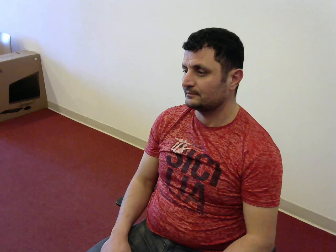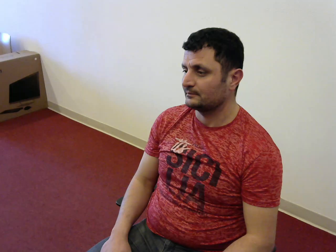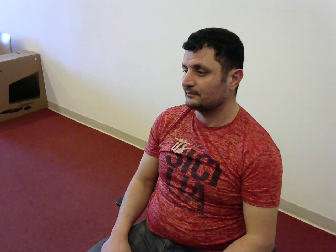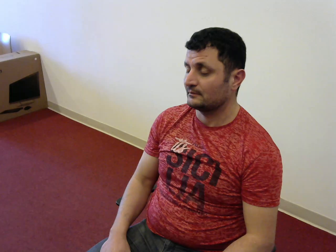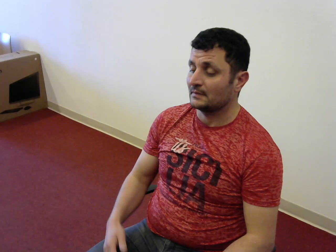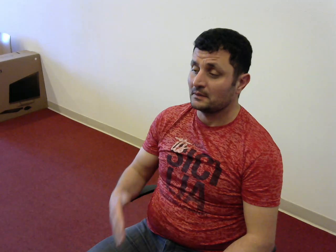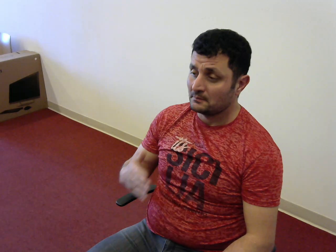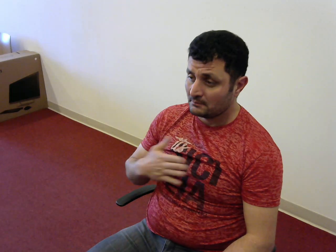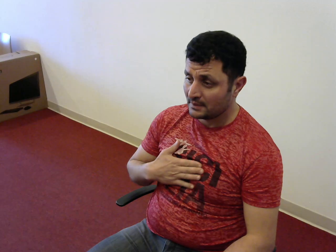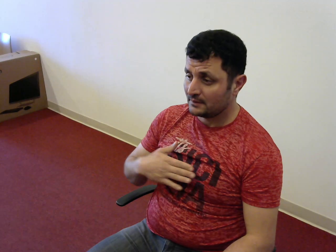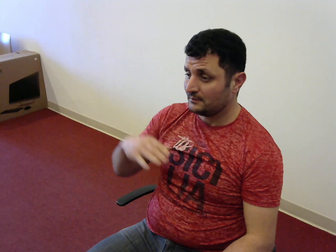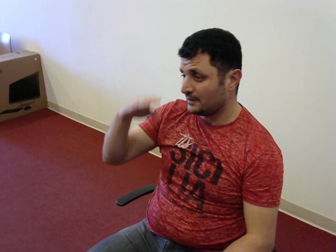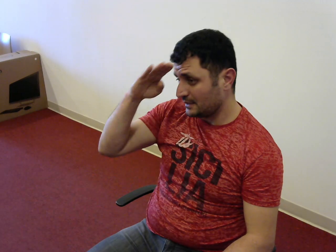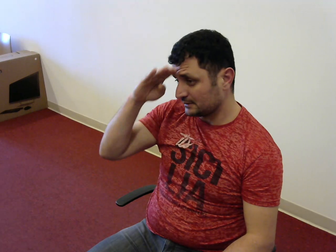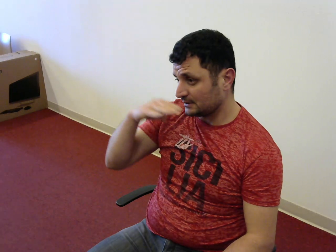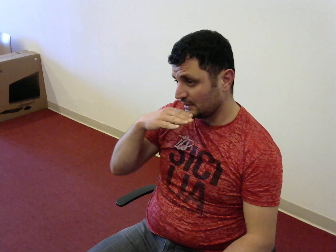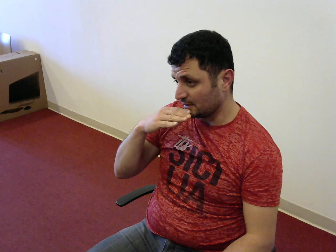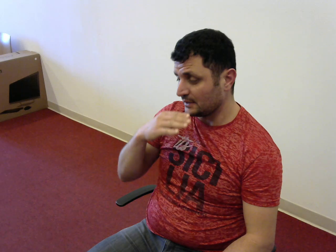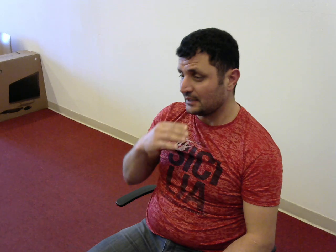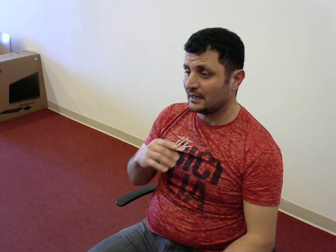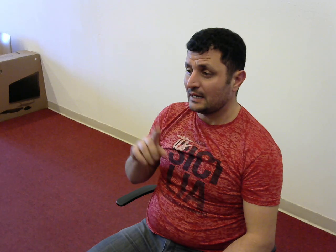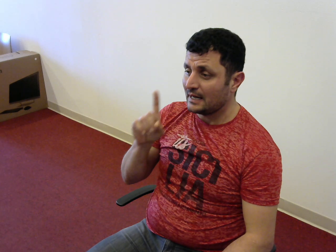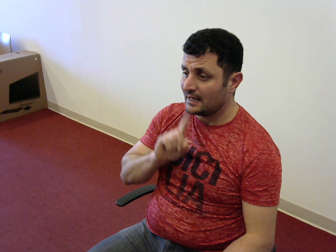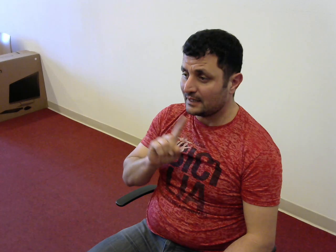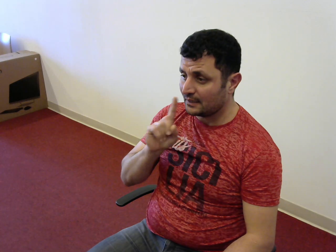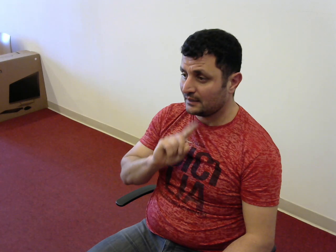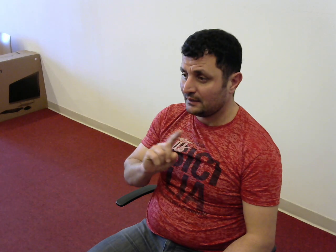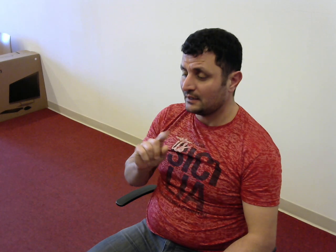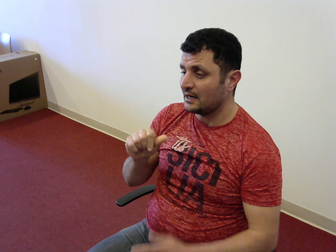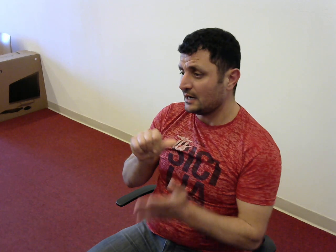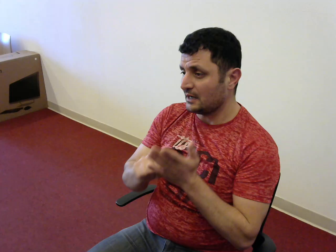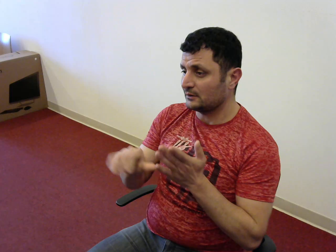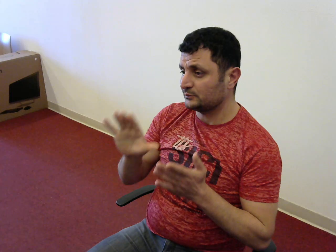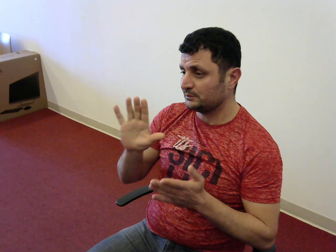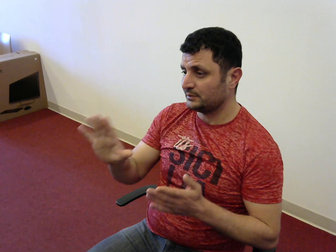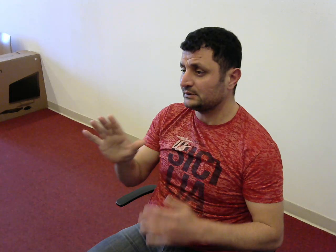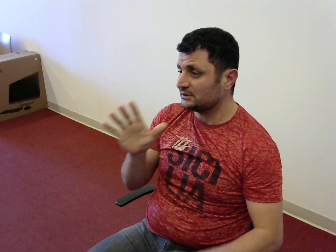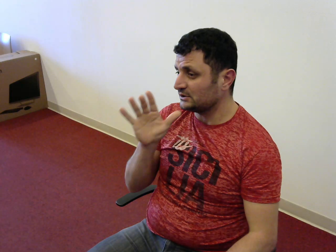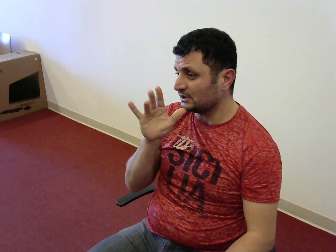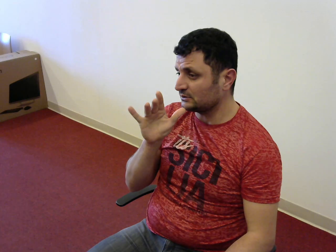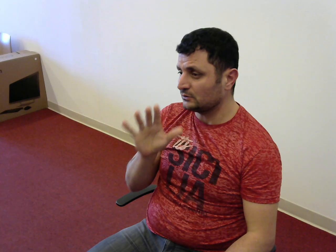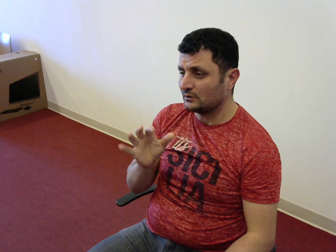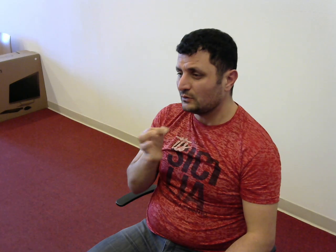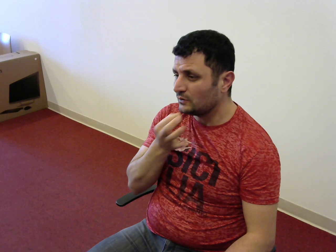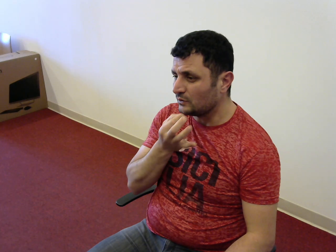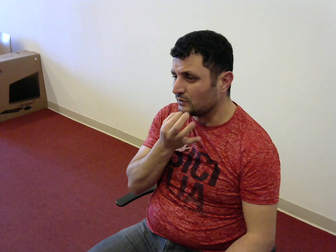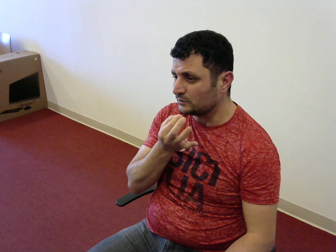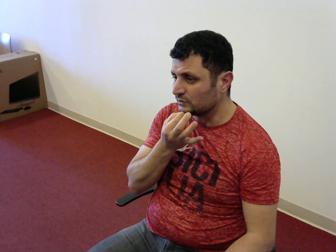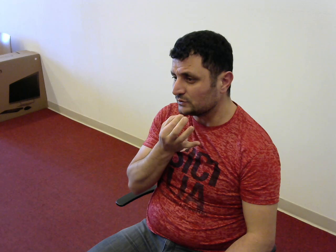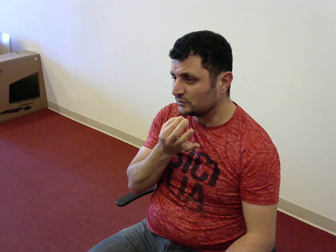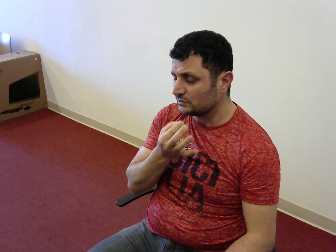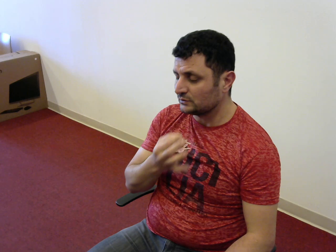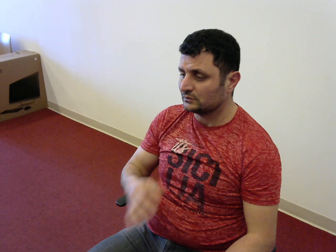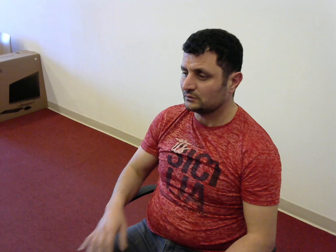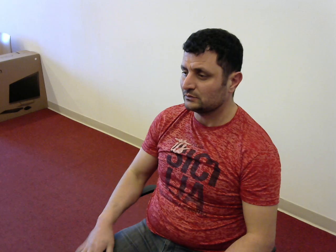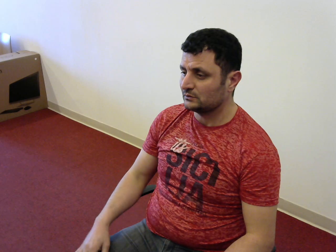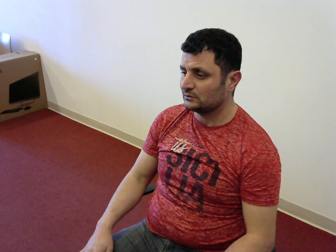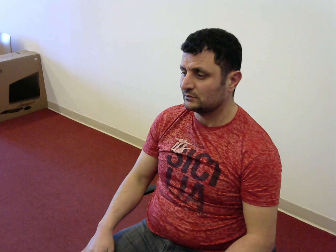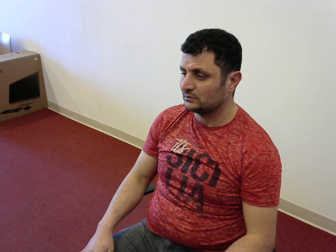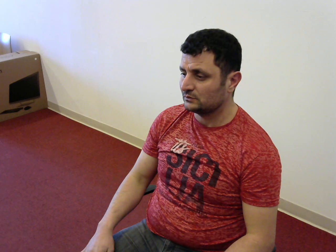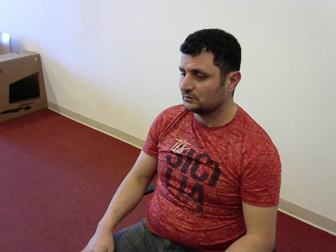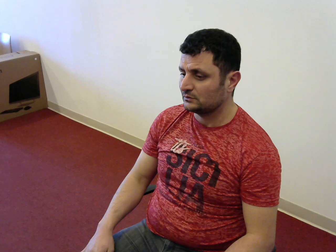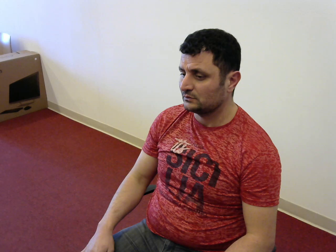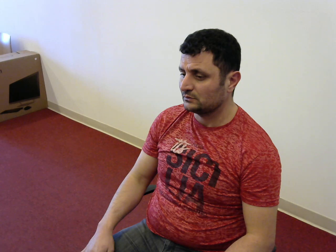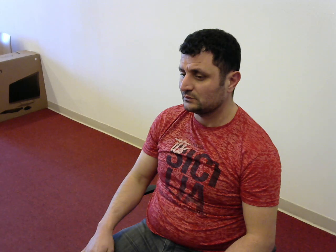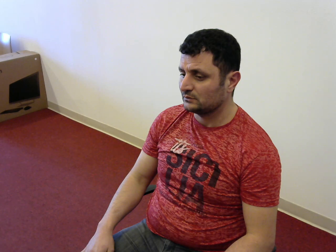Mənim atamın hələ 65 yaşı olmayıb